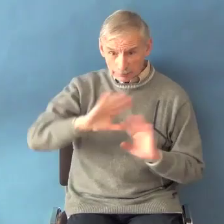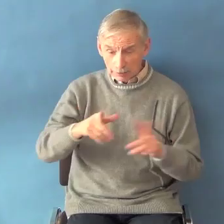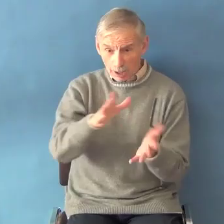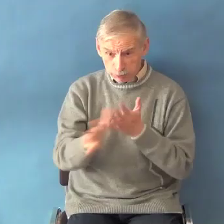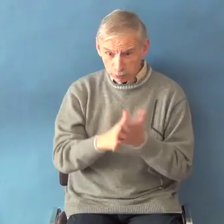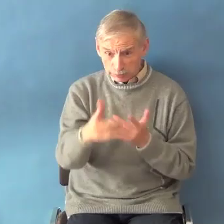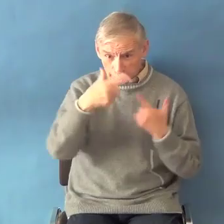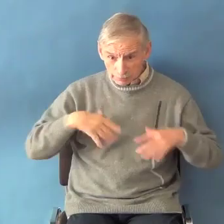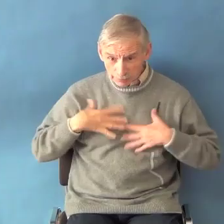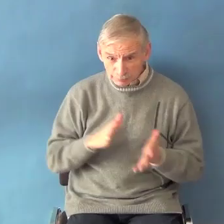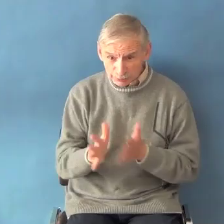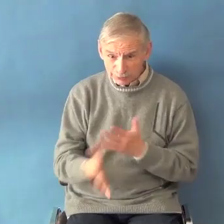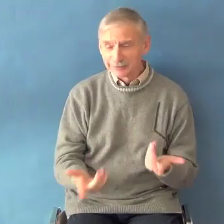Będziesz brudny, cały brudny?